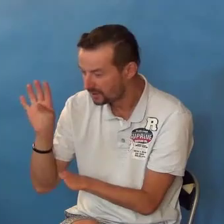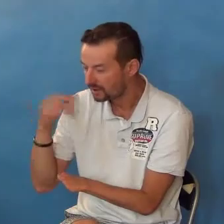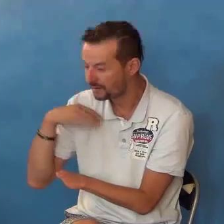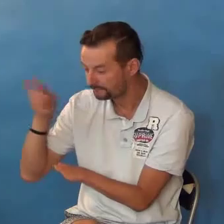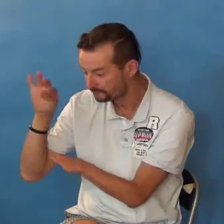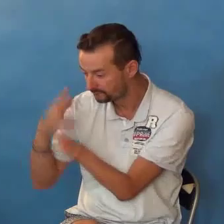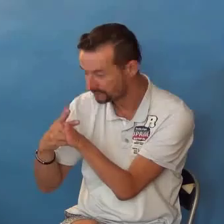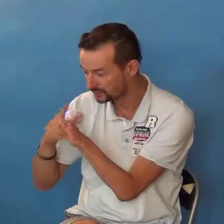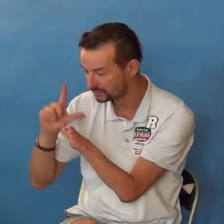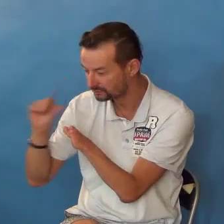Ja o czwartej trzydzieści idę...